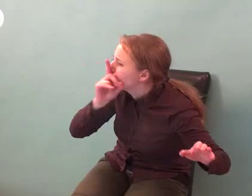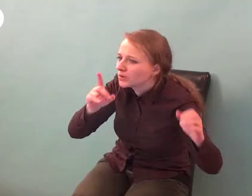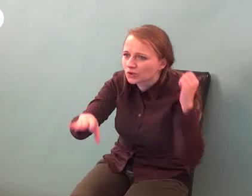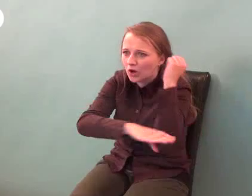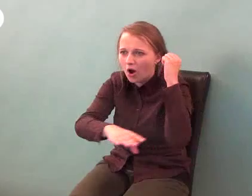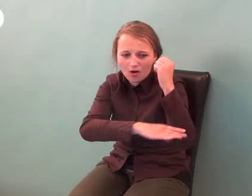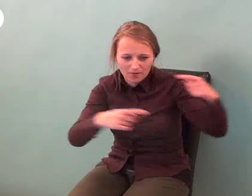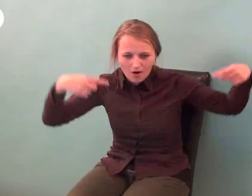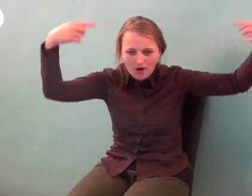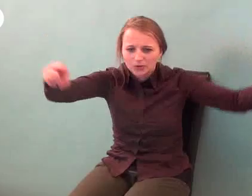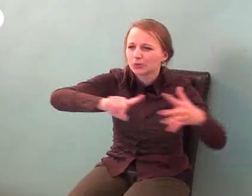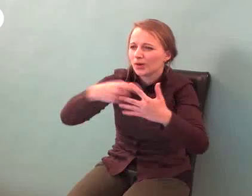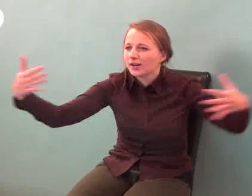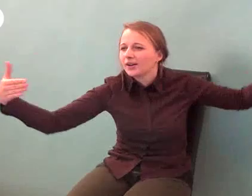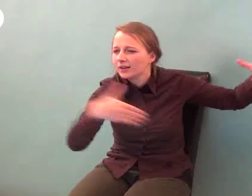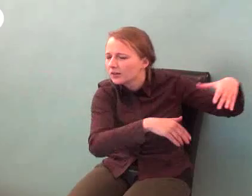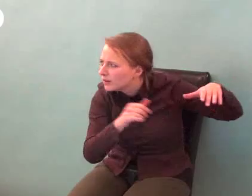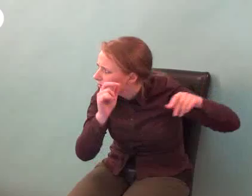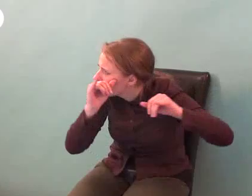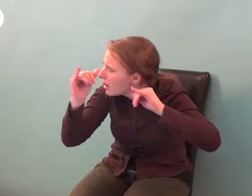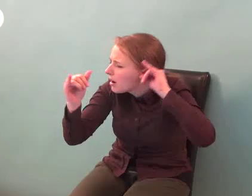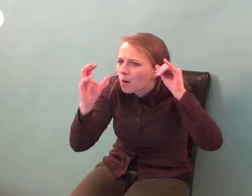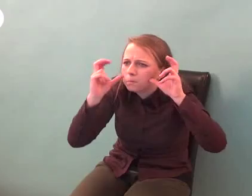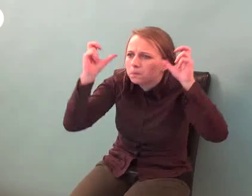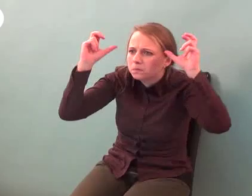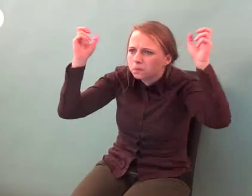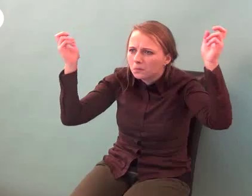Chłopiec usłyszał żabę w leżącym pustym pniu drzewa.